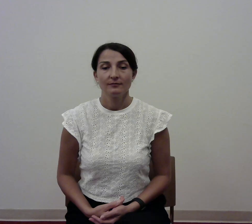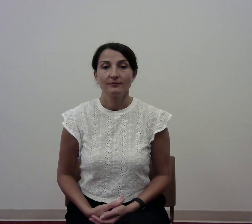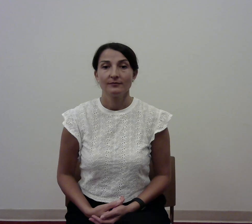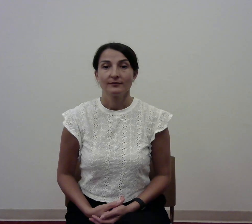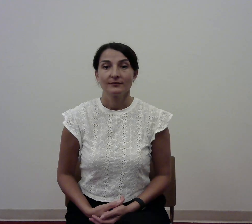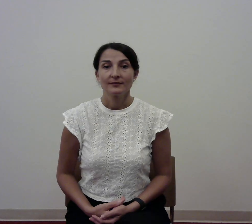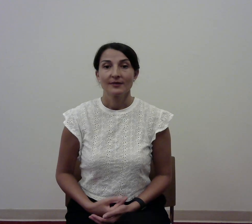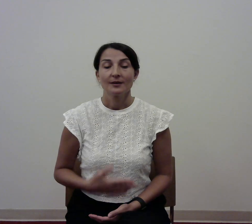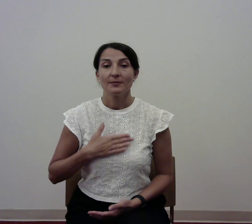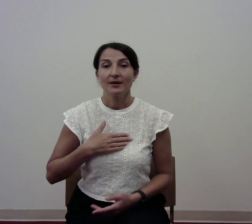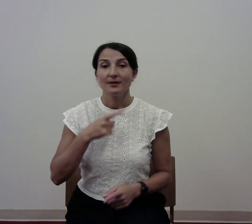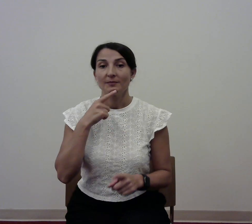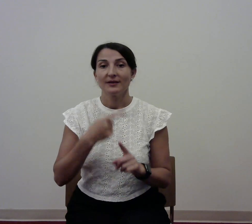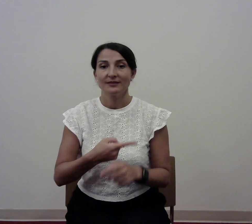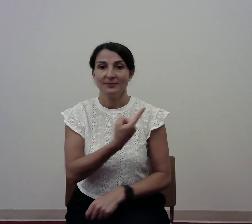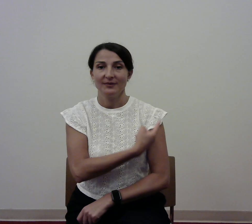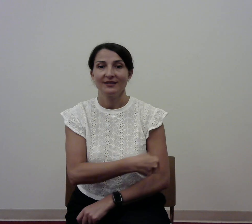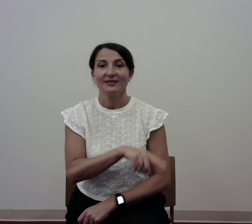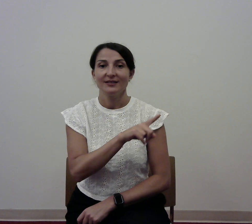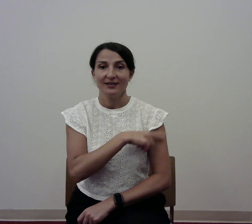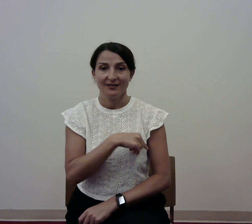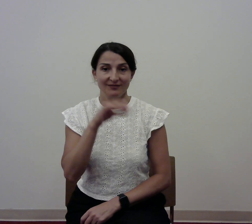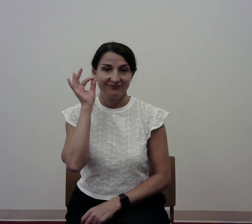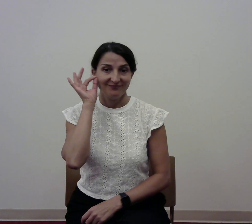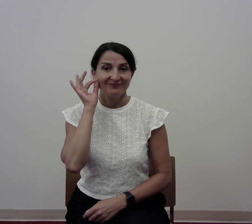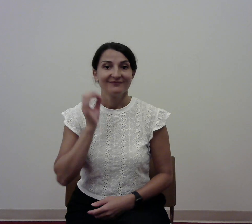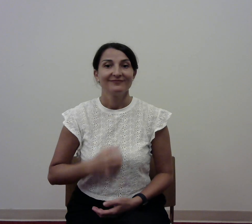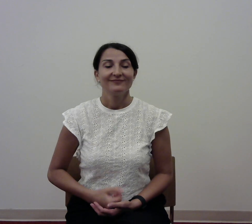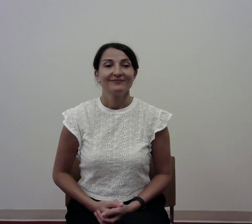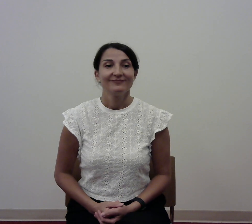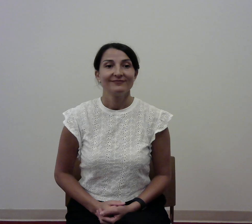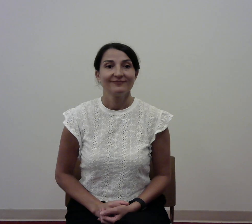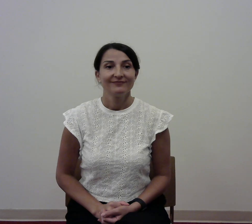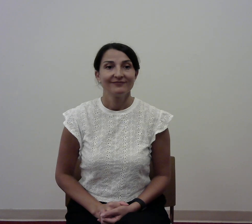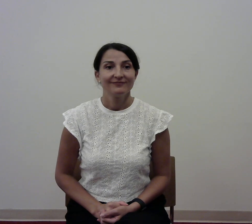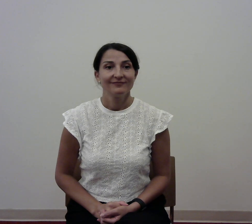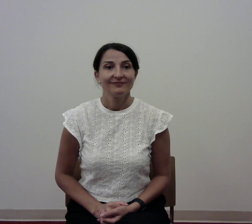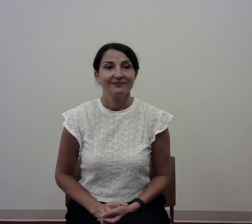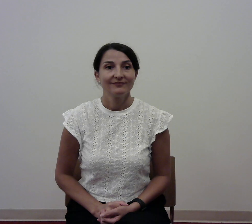Mənim bacım tibb bacısıdır